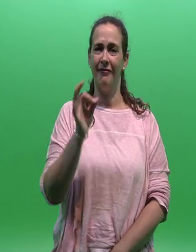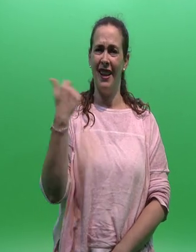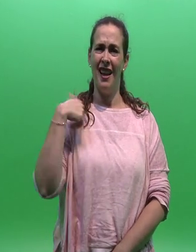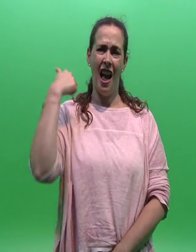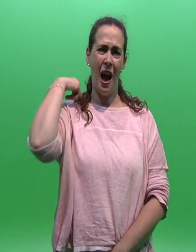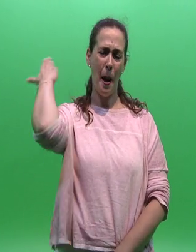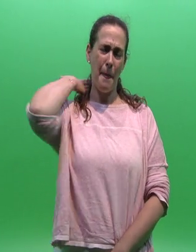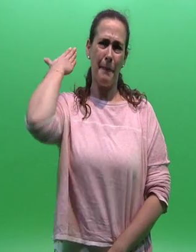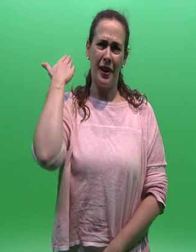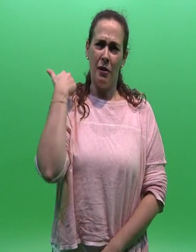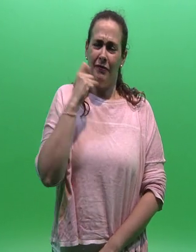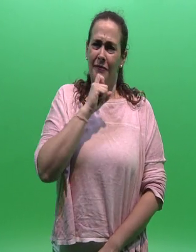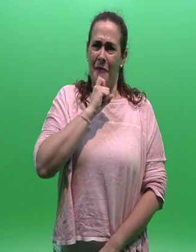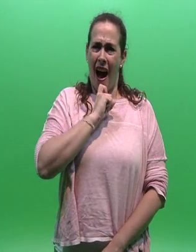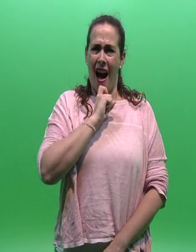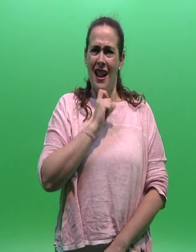Sí, em vaig donar un cop al clatell i em vaig fer mal.